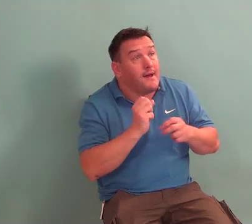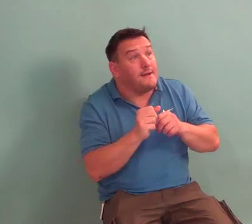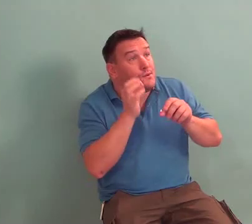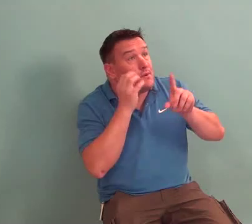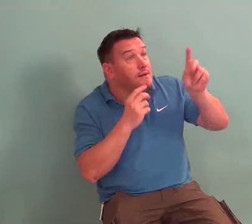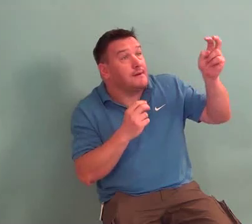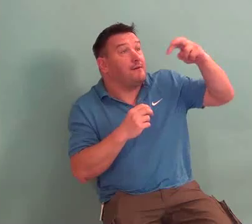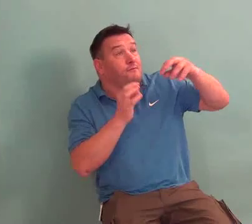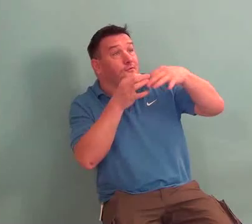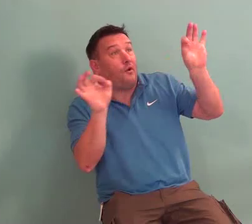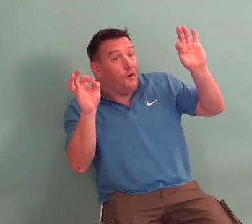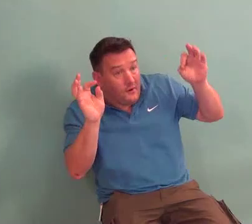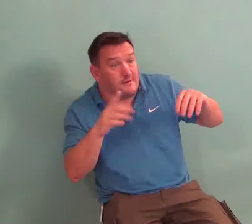Jest! Kot jest wolny.